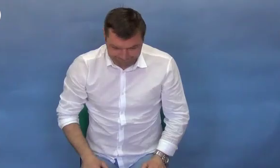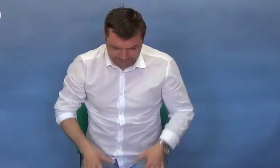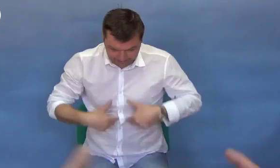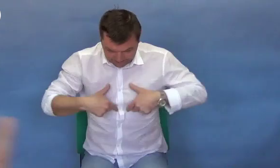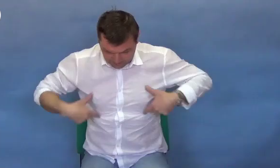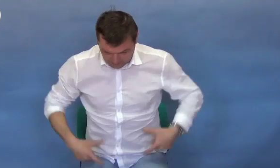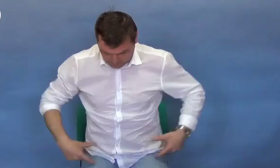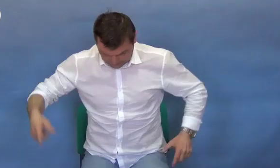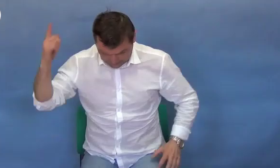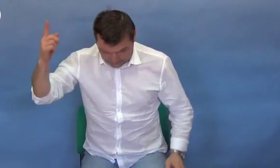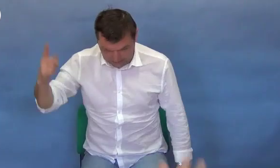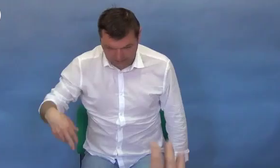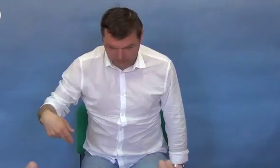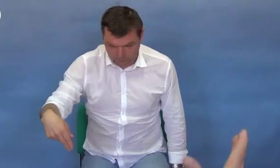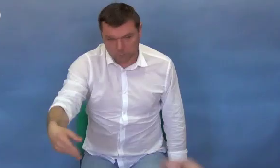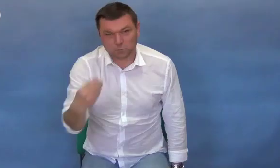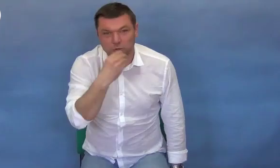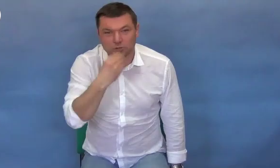Zakaz wejścia na plażę w kostiumie dwuczęściowym.